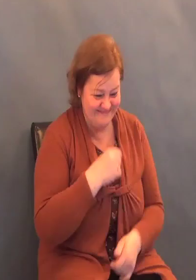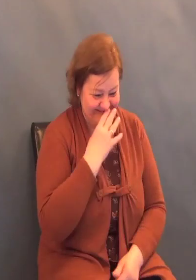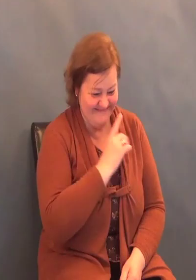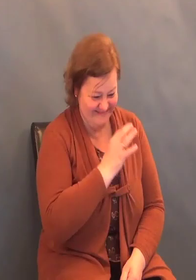Nie wiedziałam.